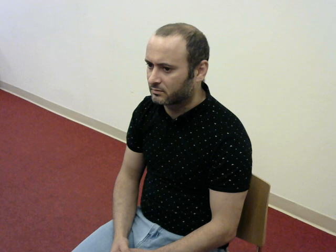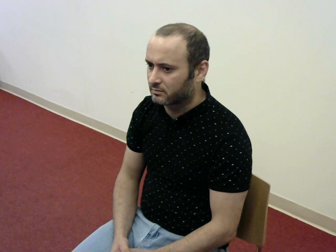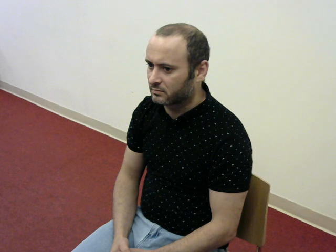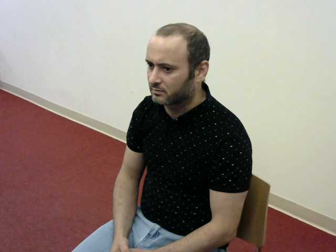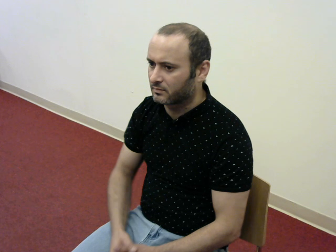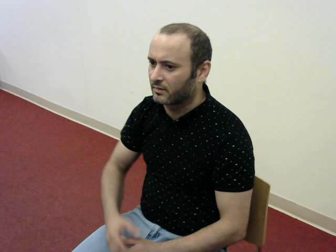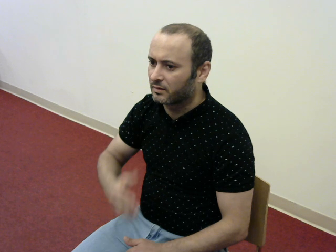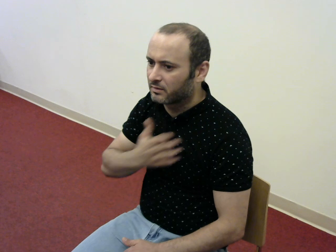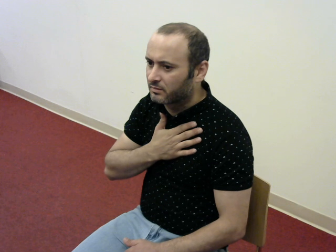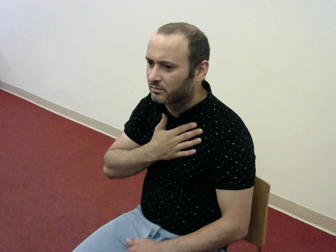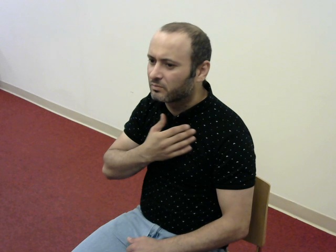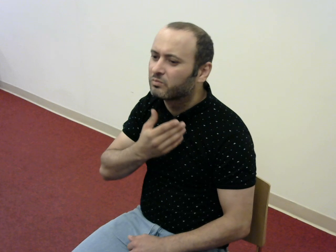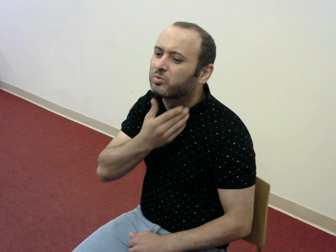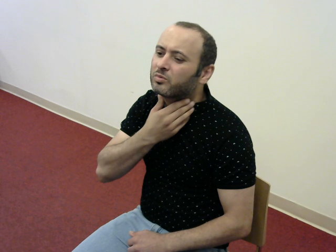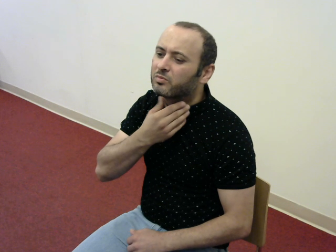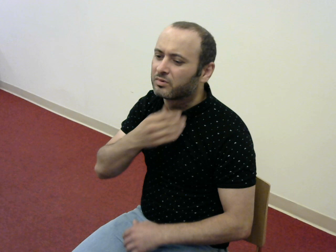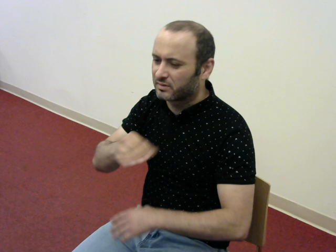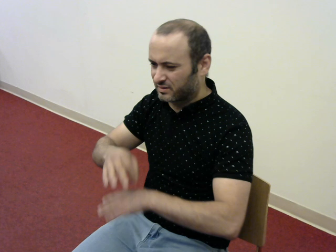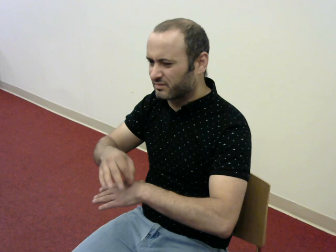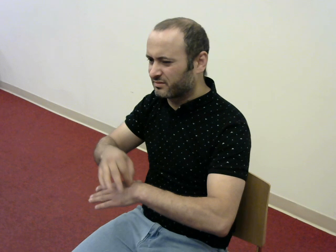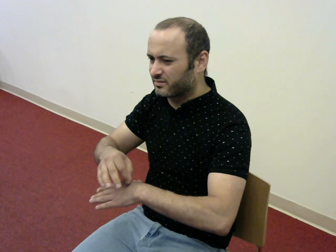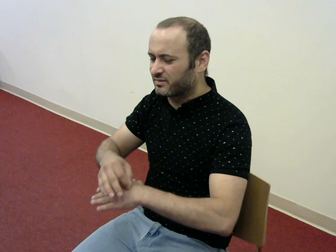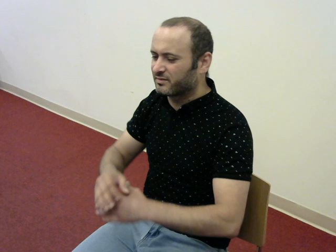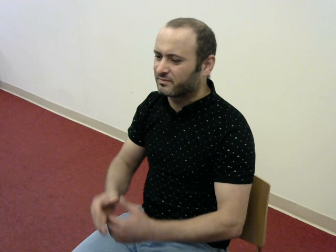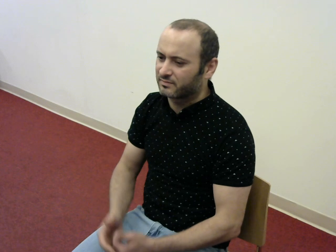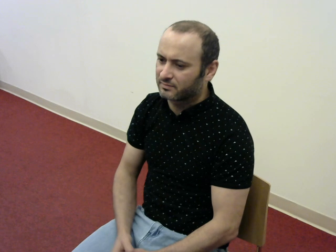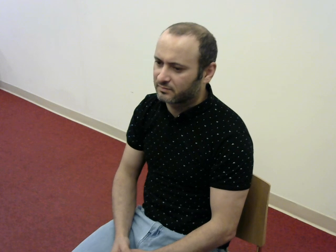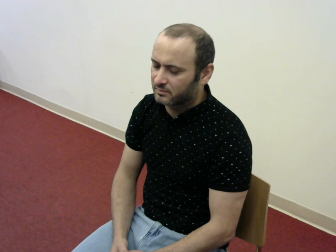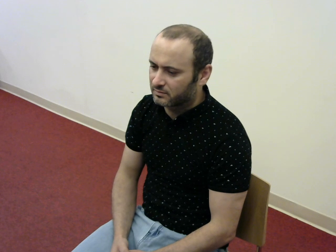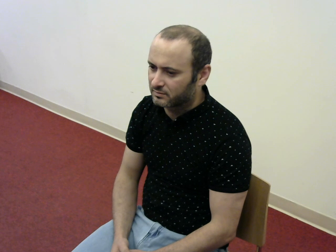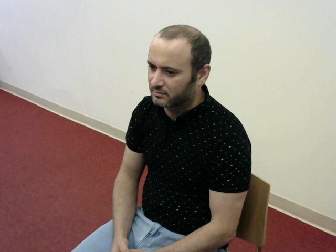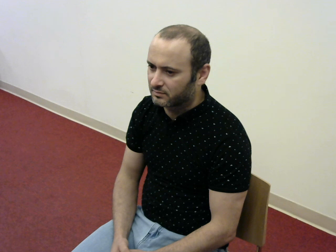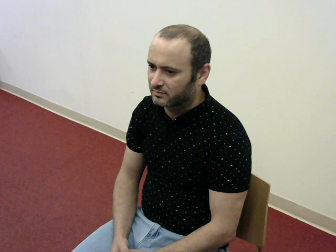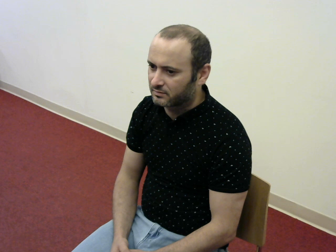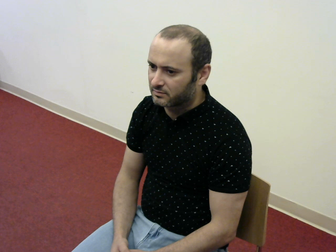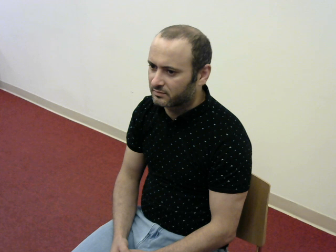Mənim boğazım ağrıyır